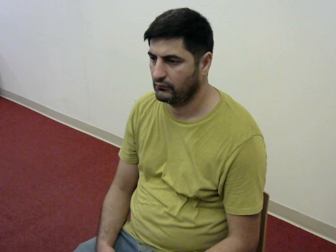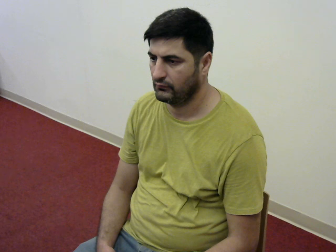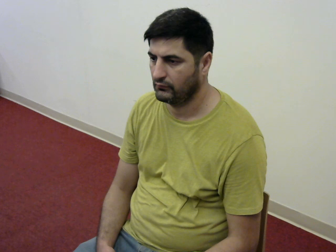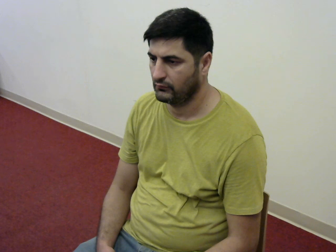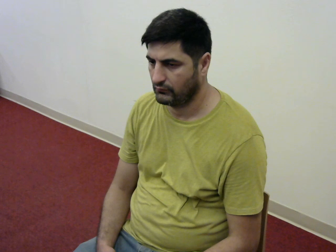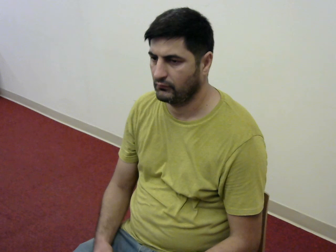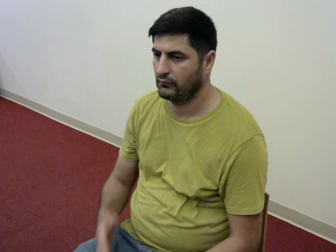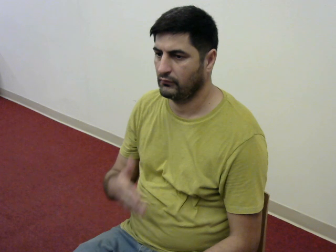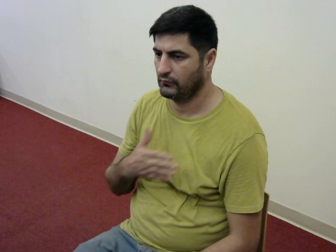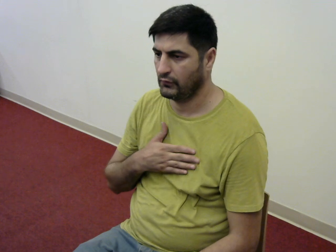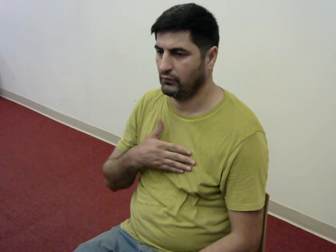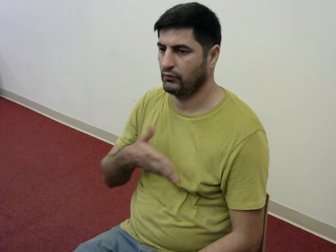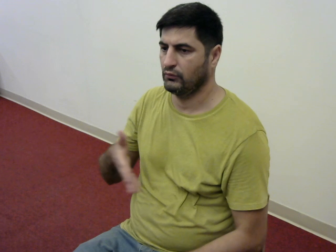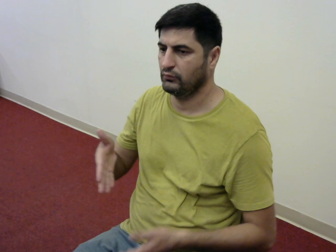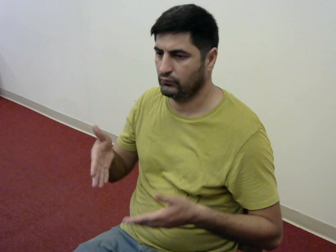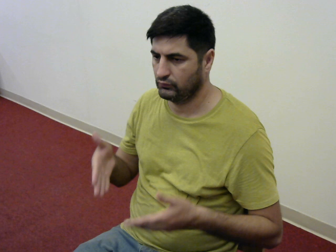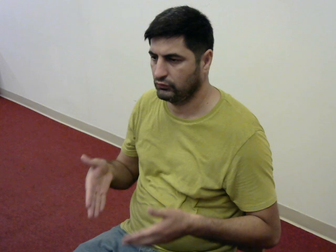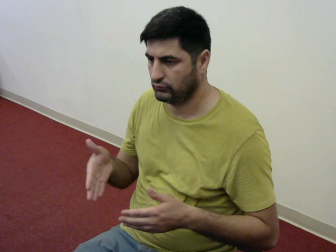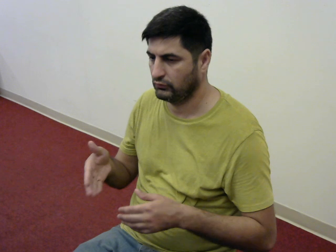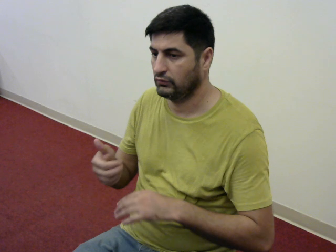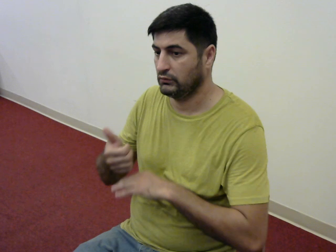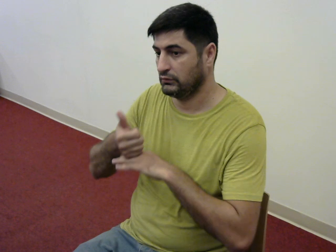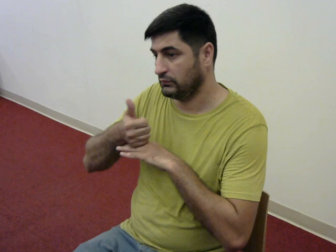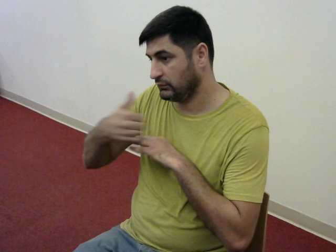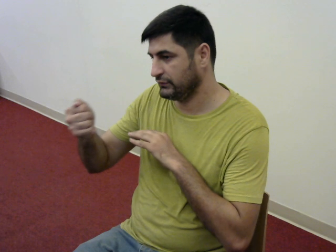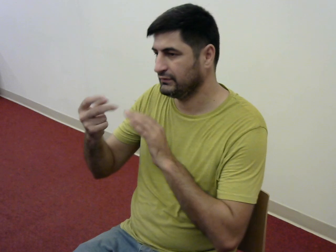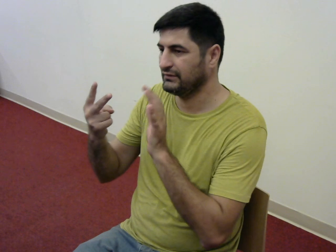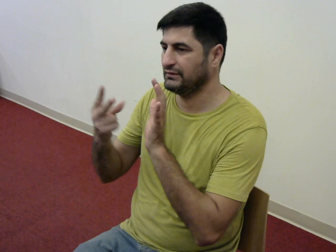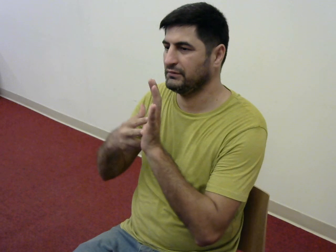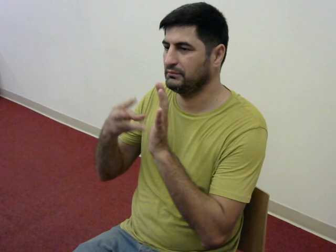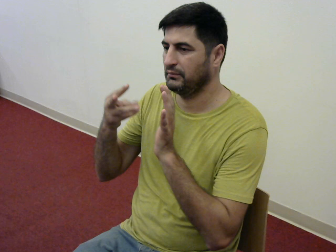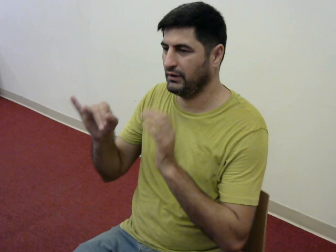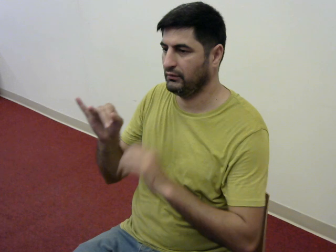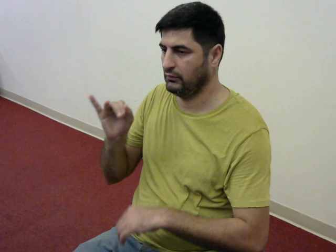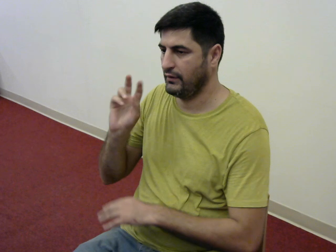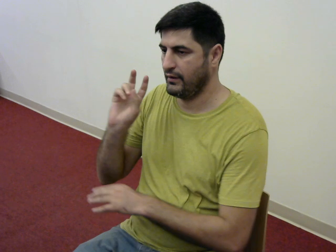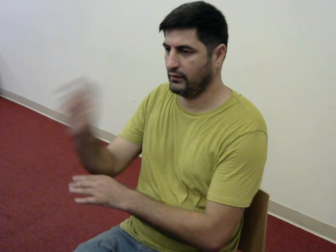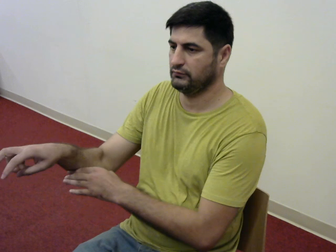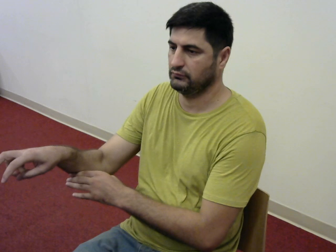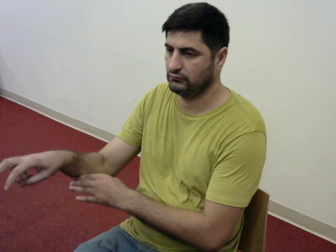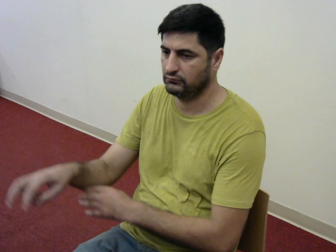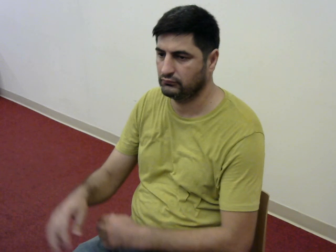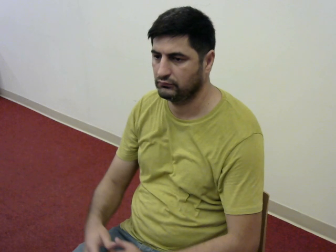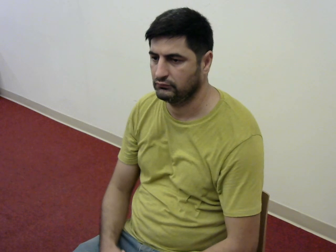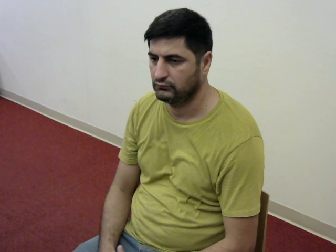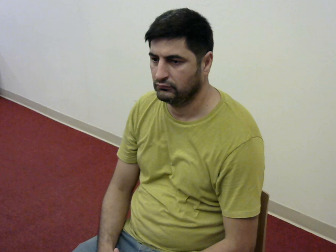Mən burdan çıxıb 28 maya gedəcəm